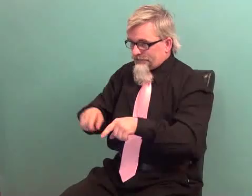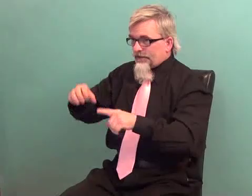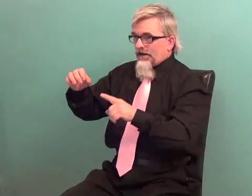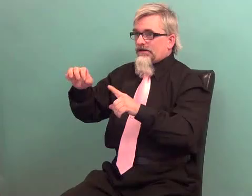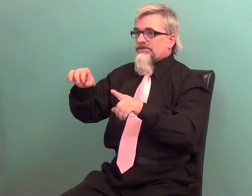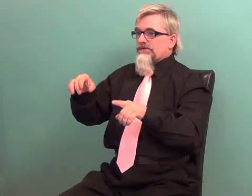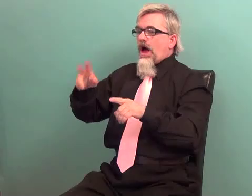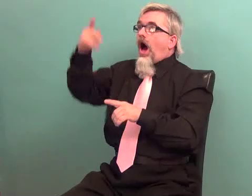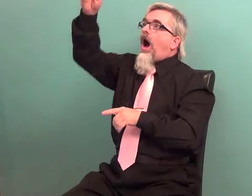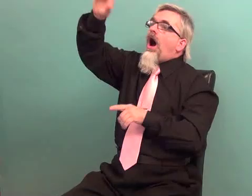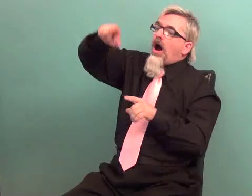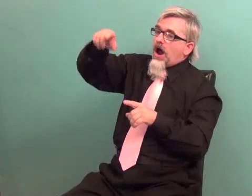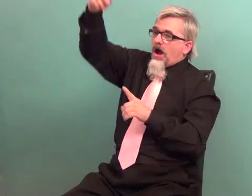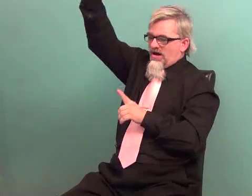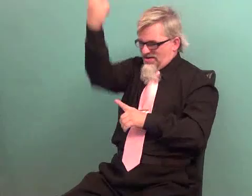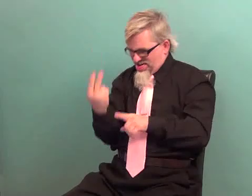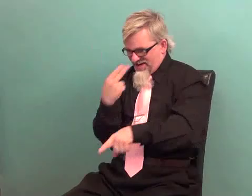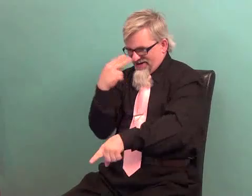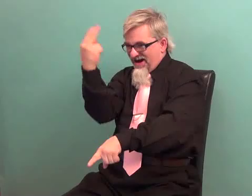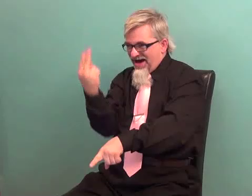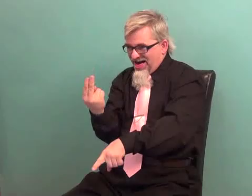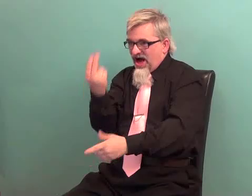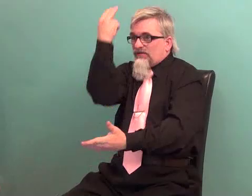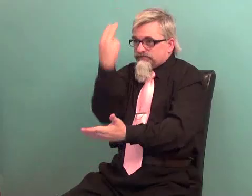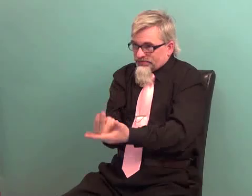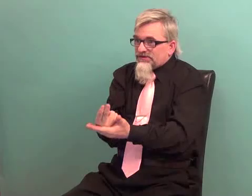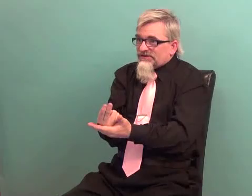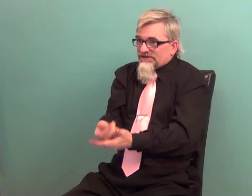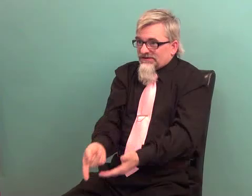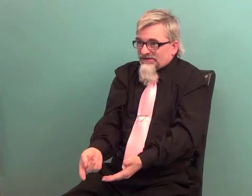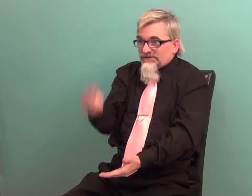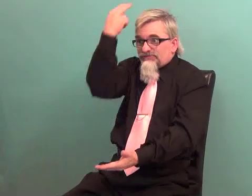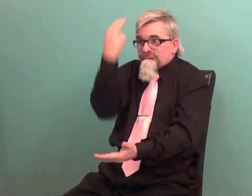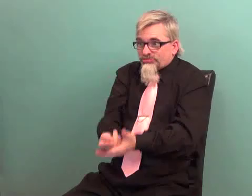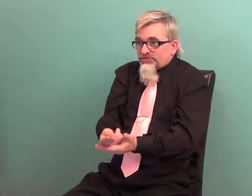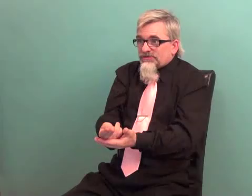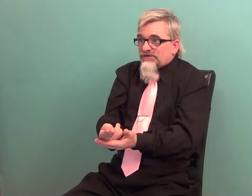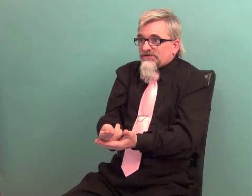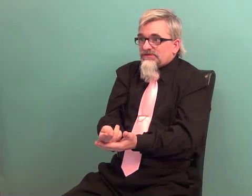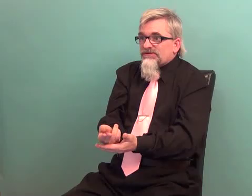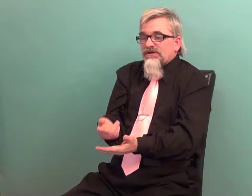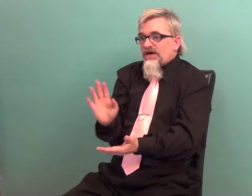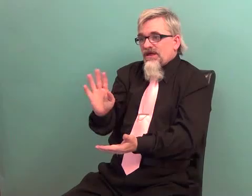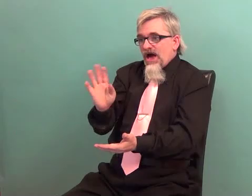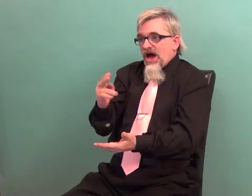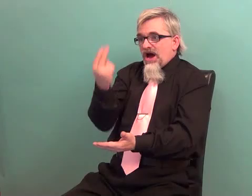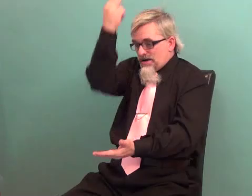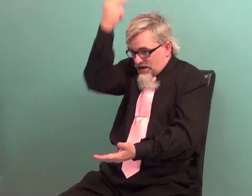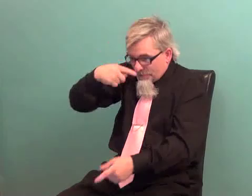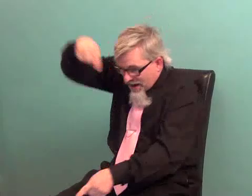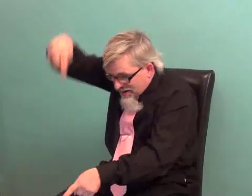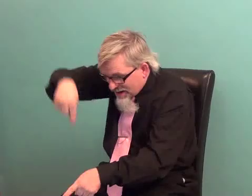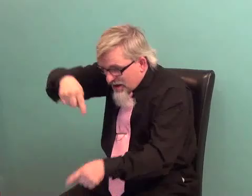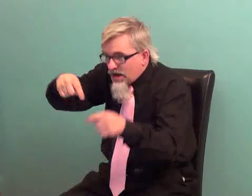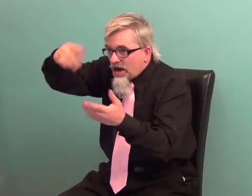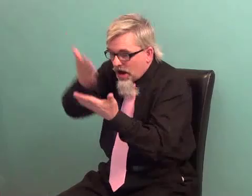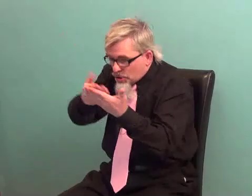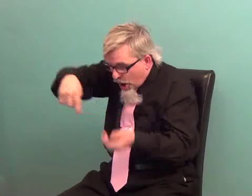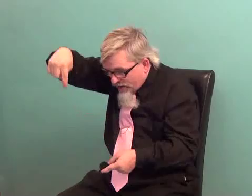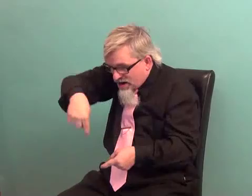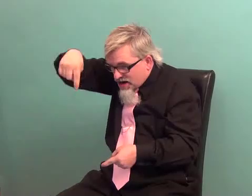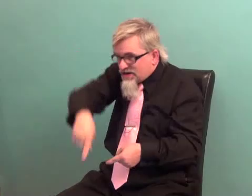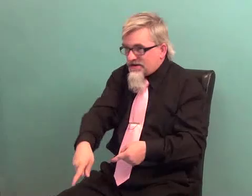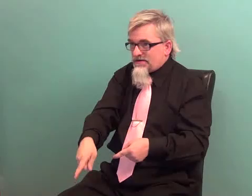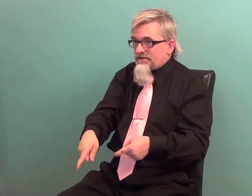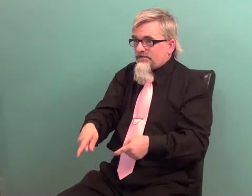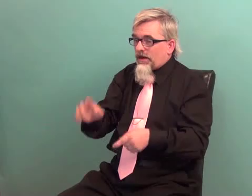W tym żółtym, trójkątnym znaku widać, że człowiek upada na głowę.